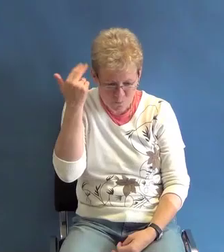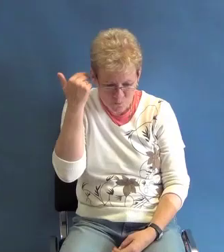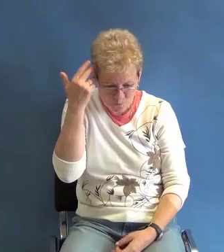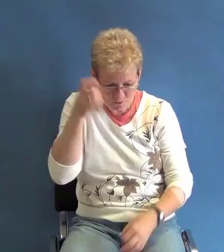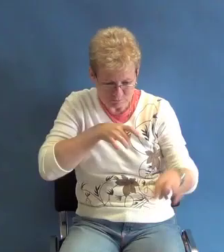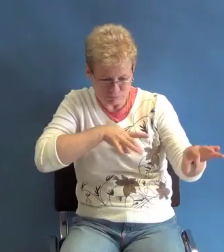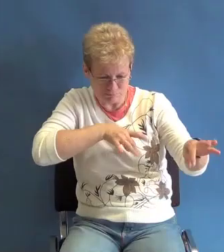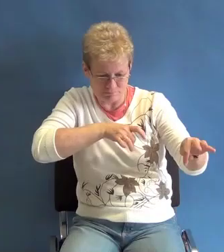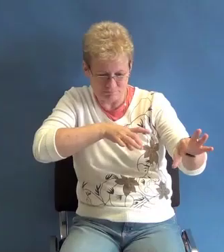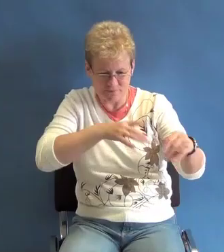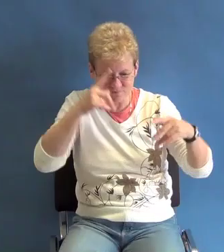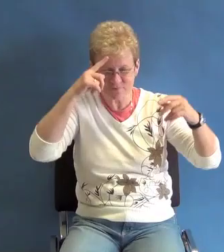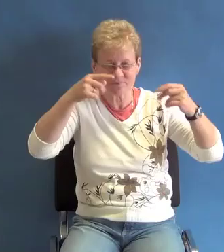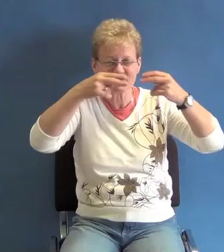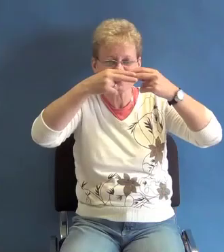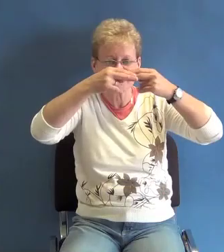Królik biega.